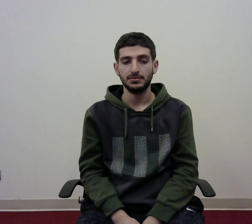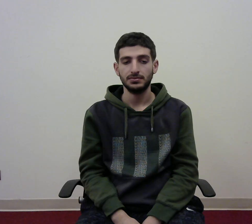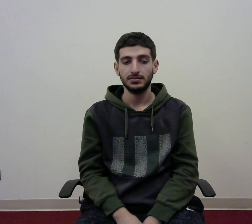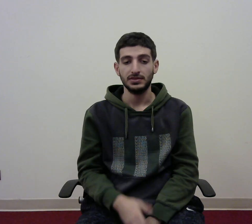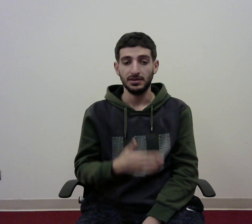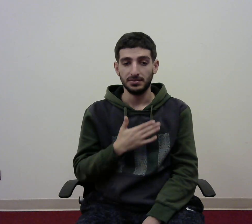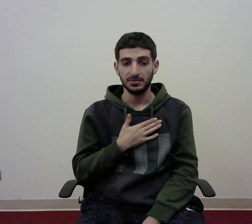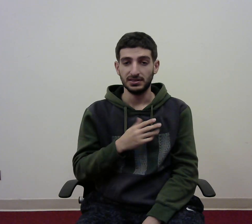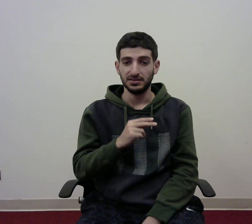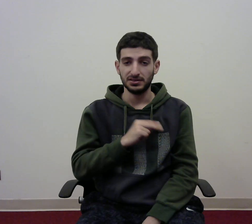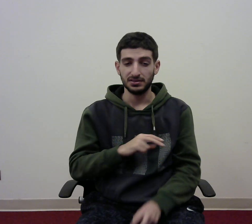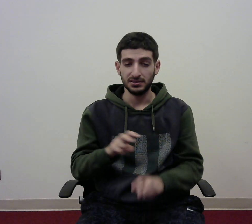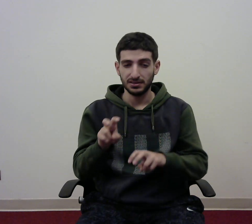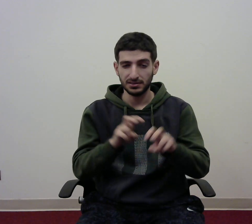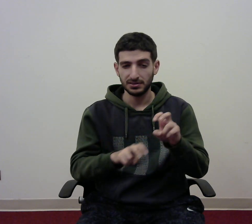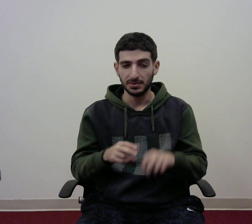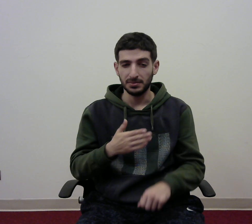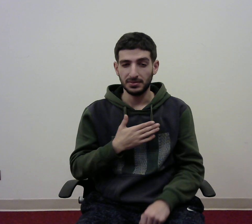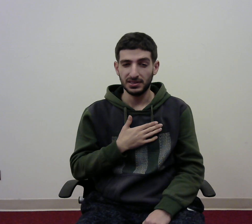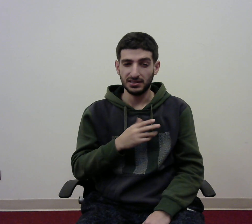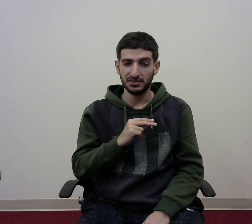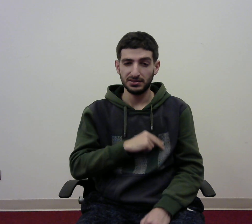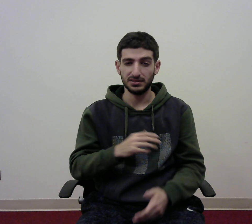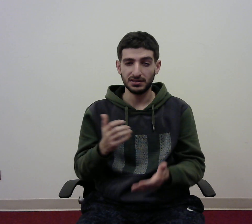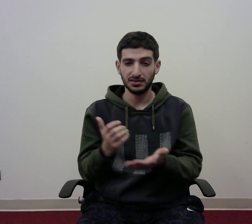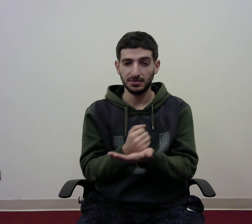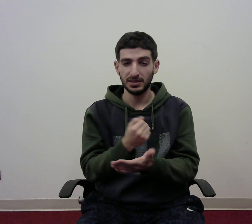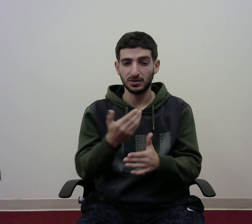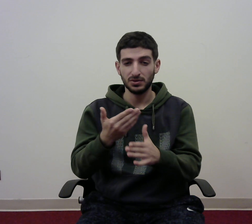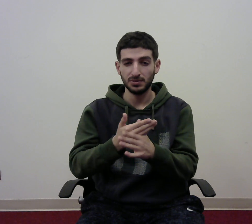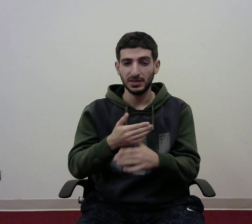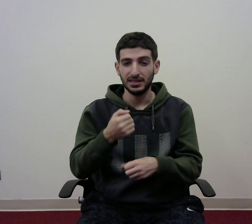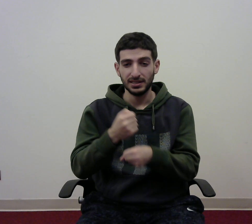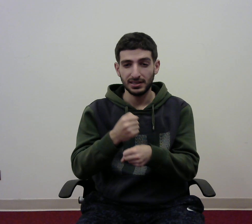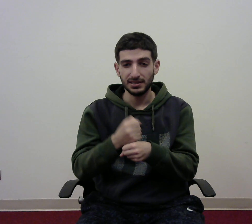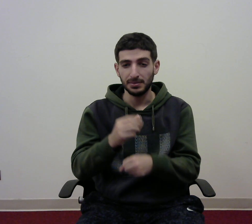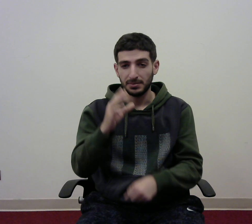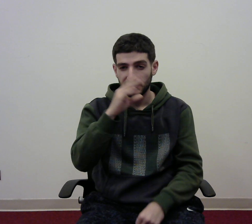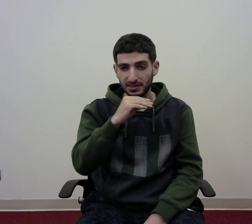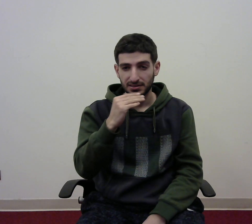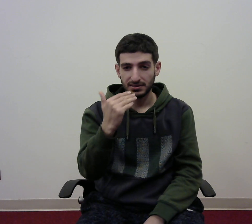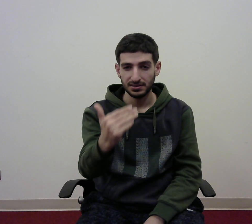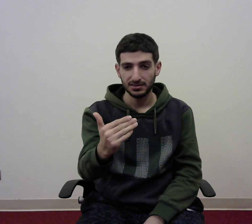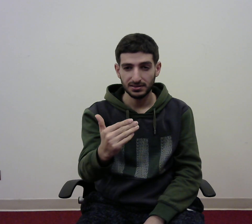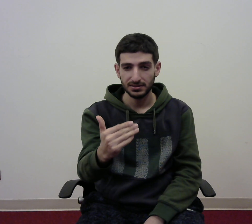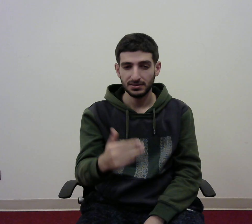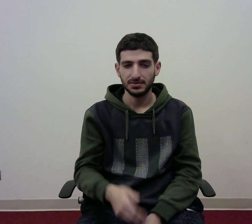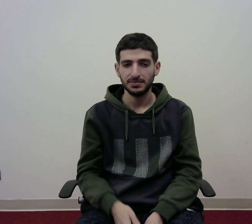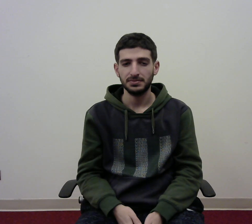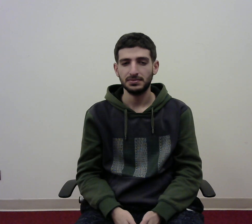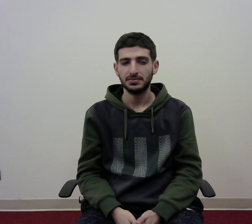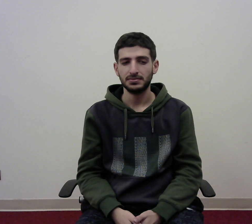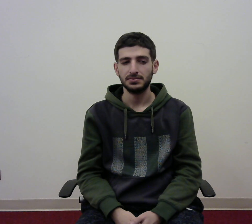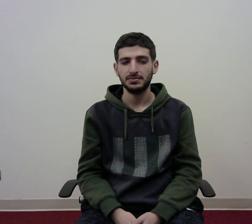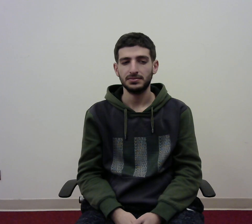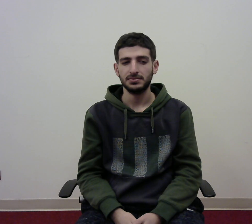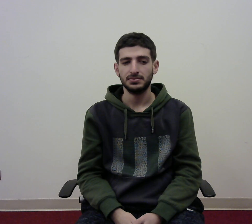Mən iş axtarıram, mənə iş tapmaqda kömək edə bilərsinizmi?